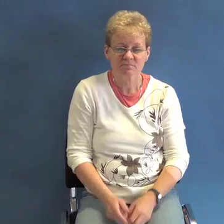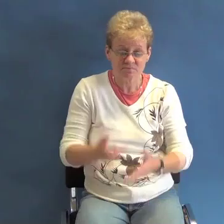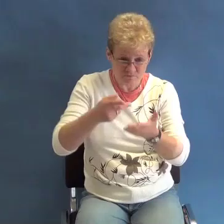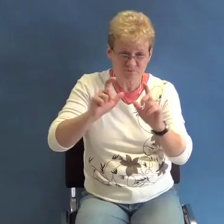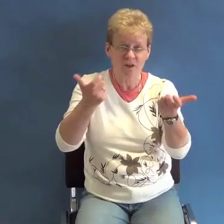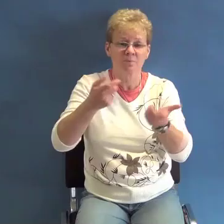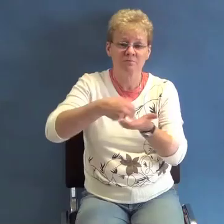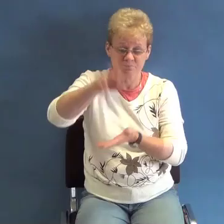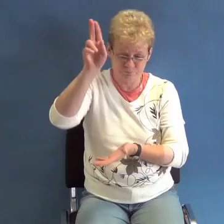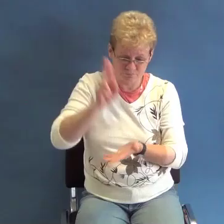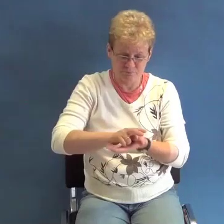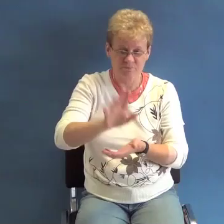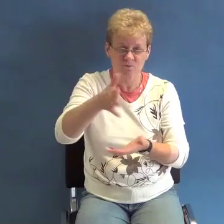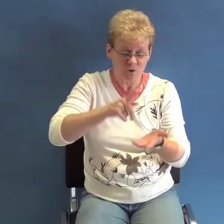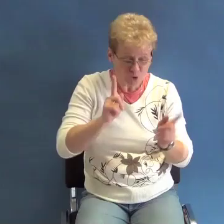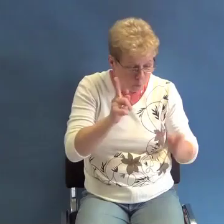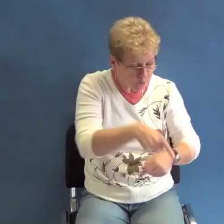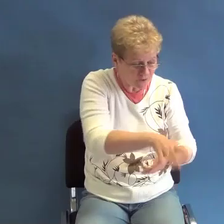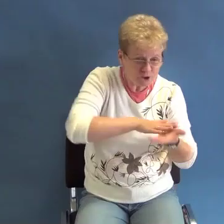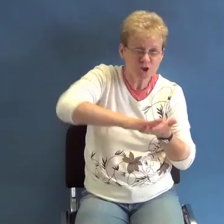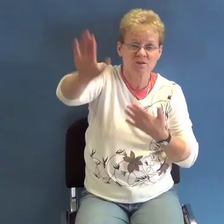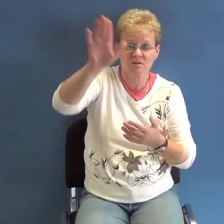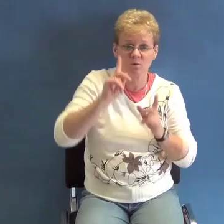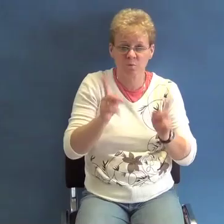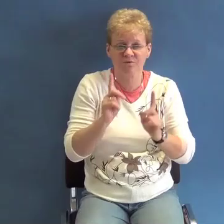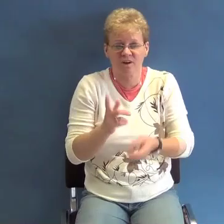Wypadek spowodowany poślizgnięciem się, musisz uważać, bo jest ślisko.